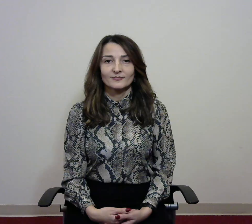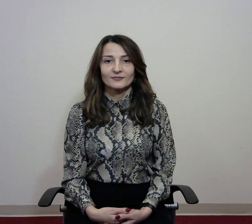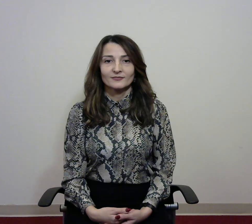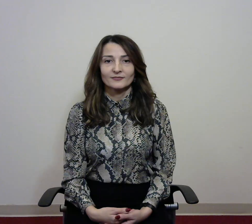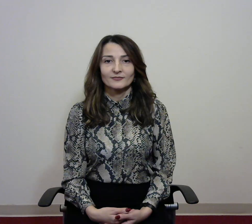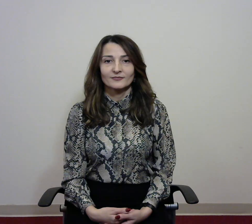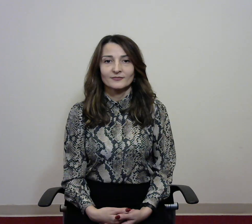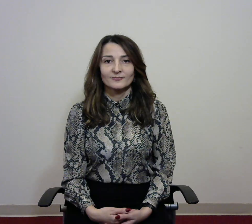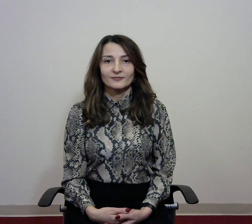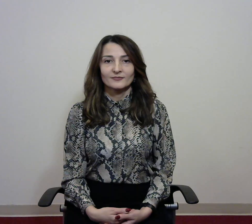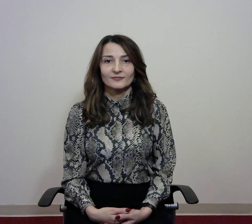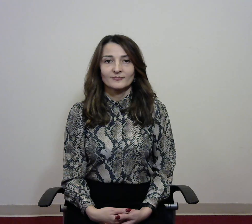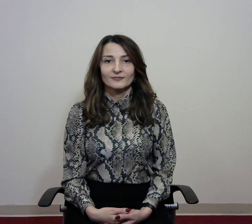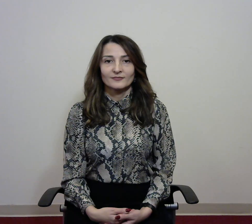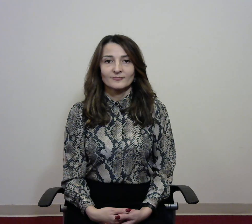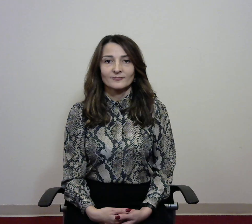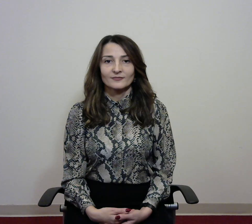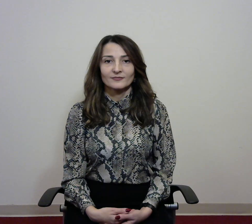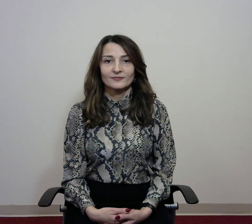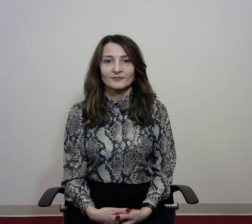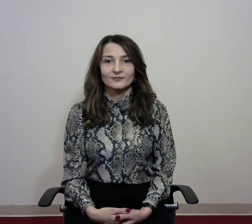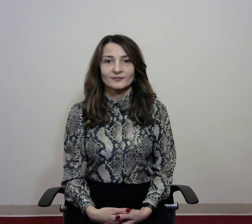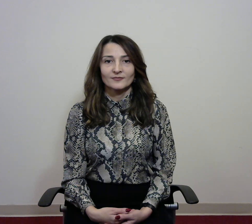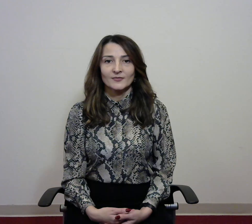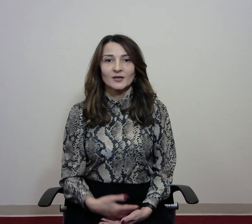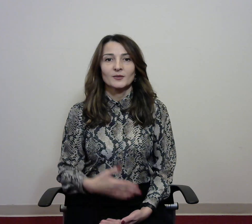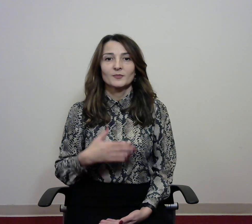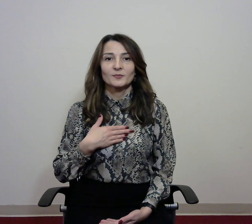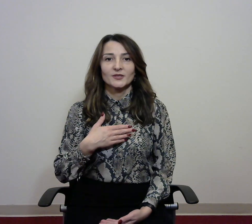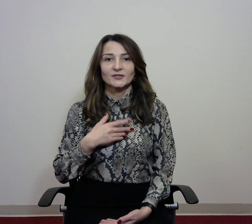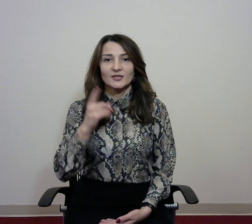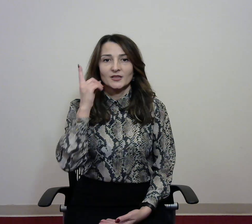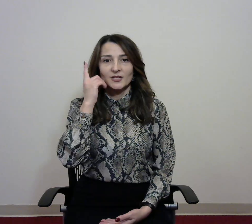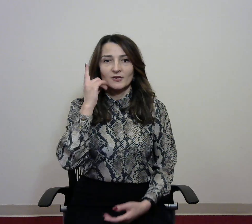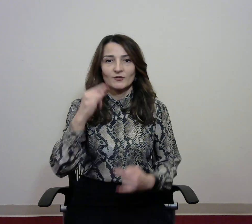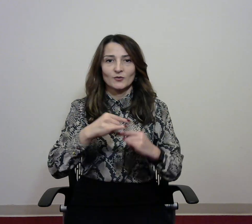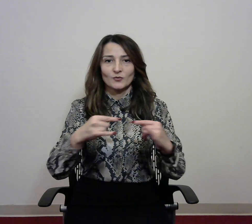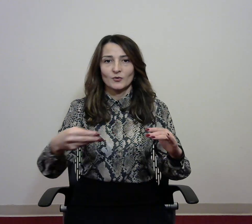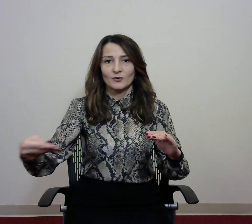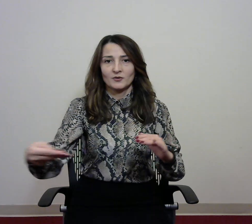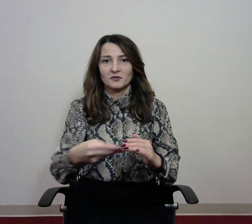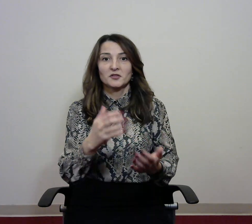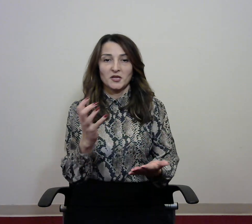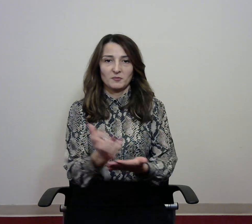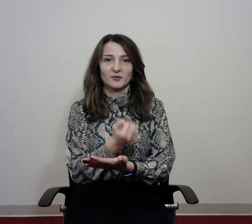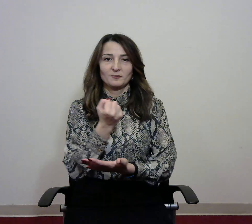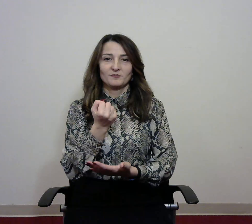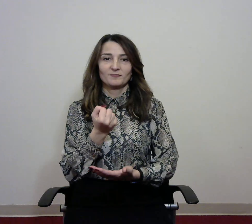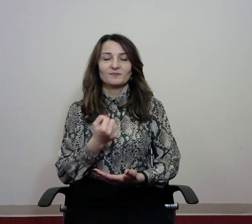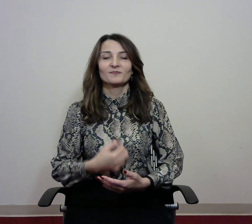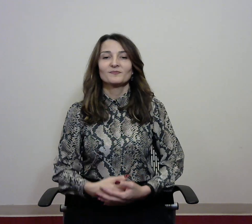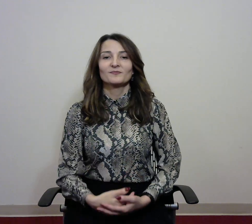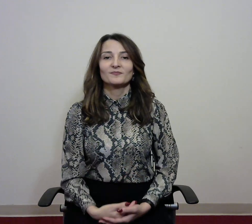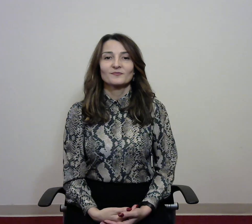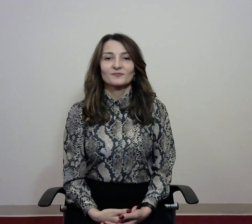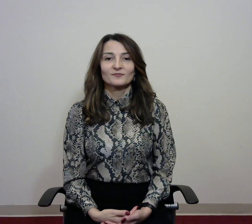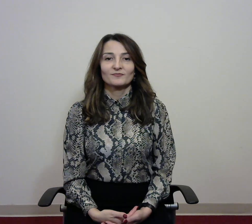Mən telefonumu stolun altından tapdım